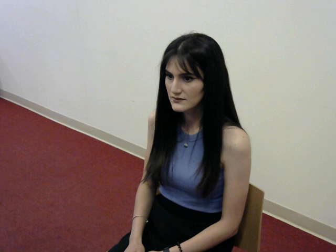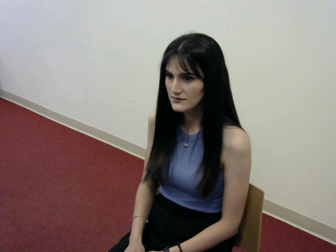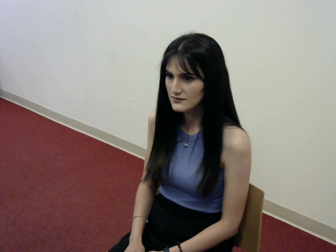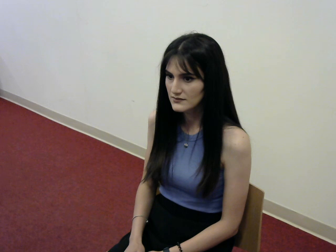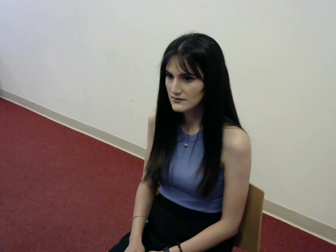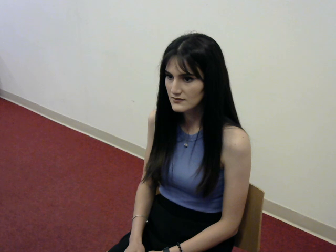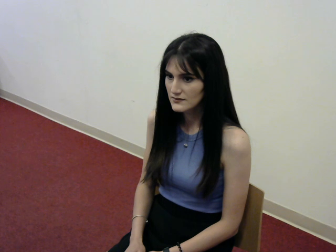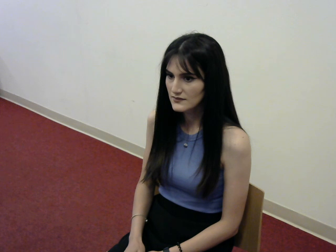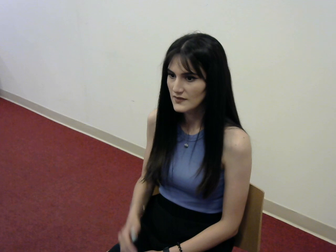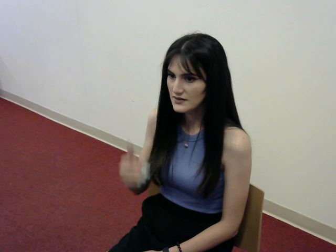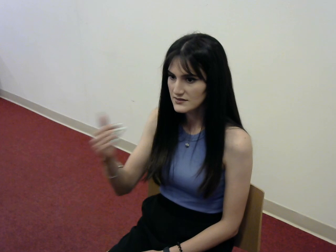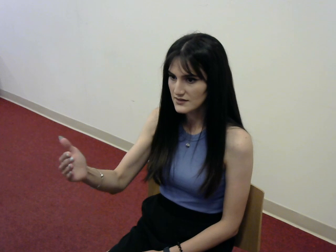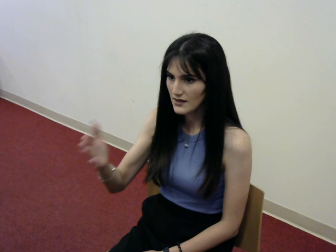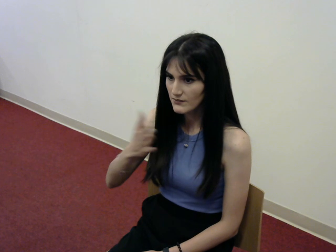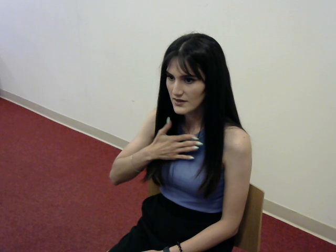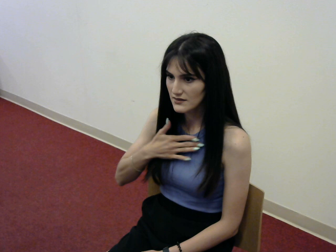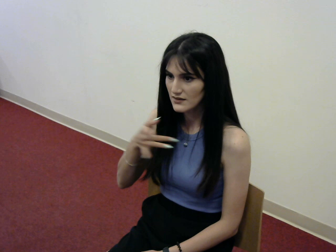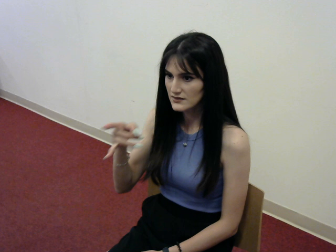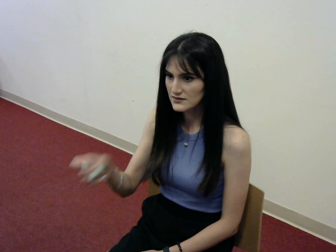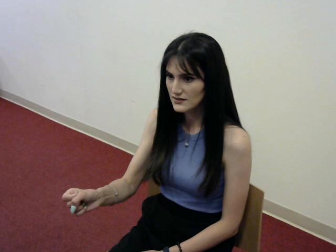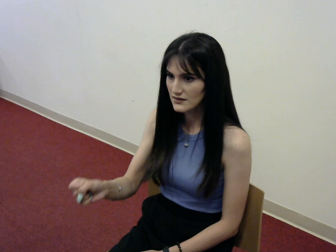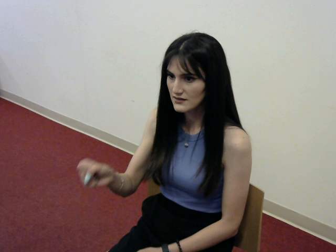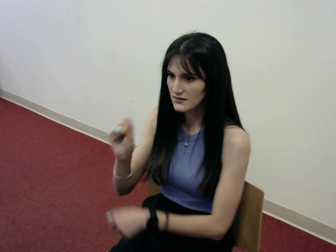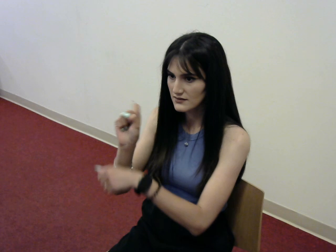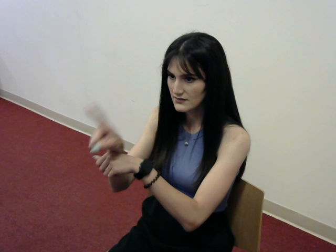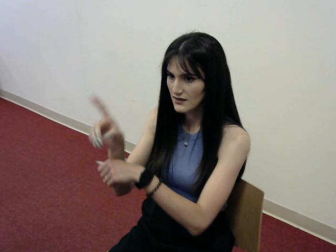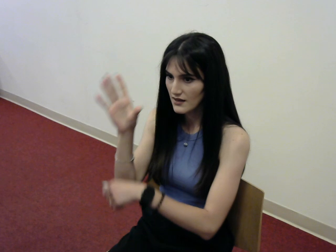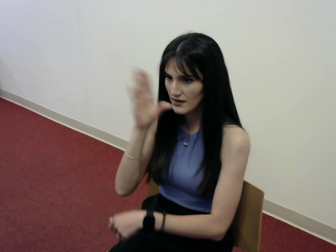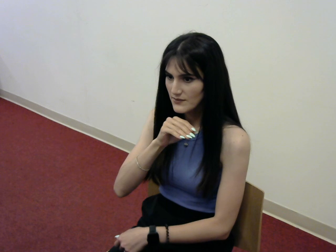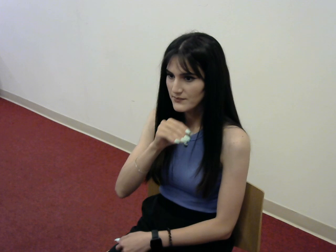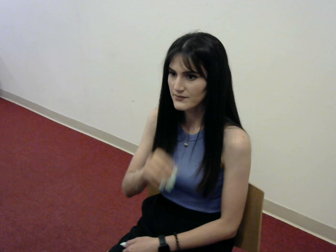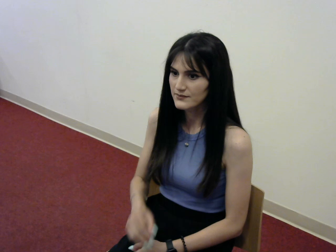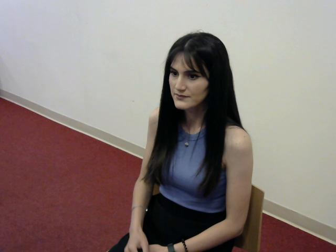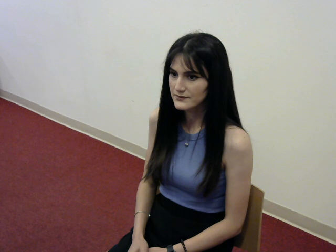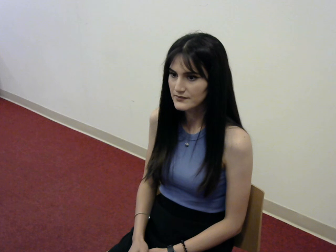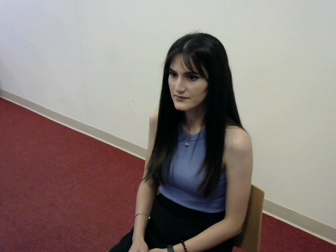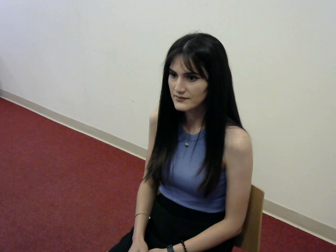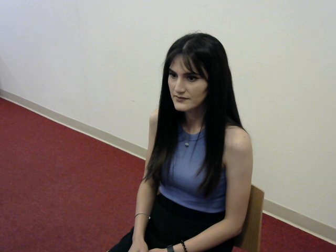Siz mənə taksi sifariş edə bilərsinizmi?